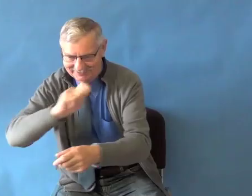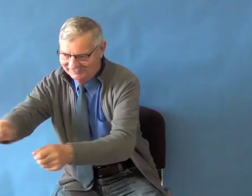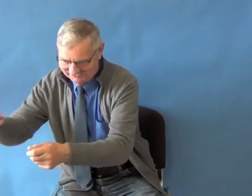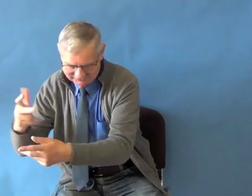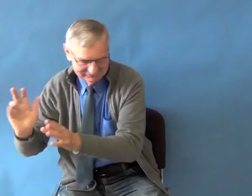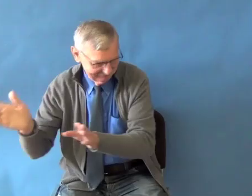Poszli.